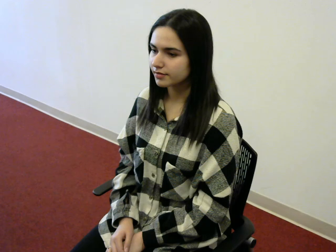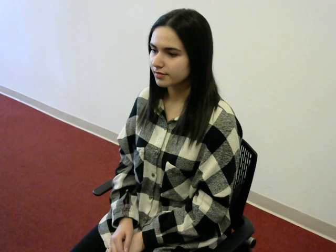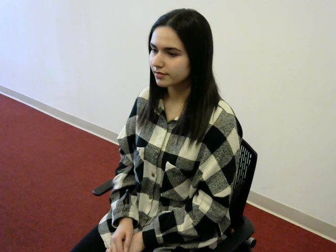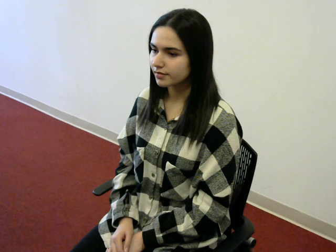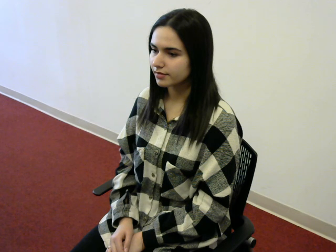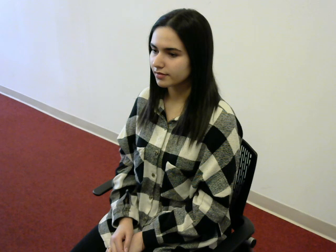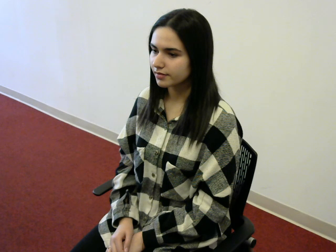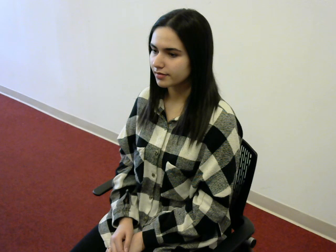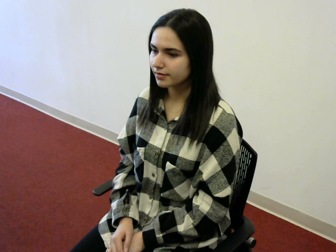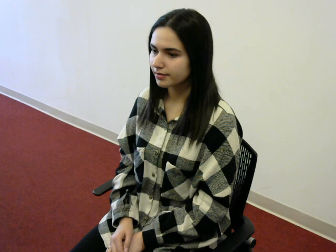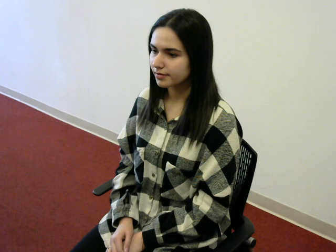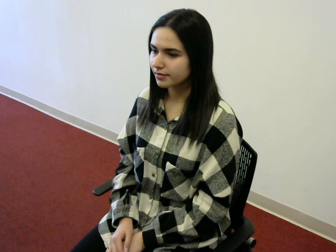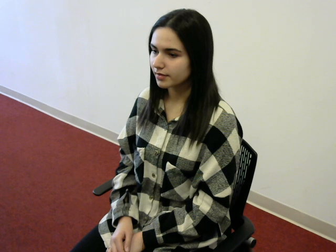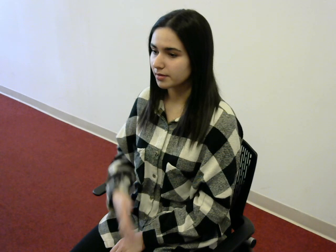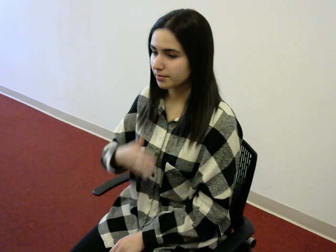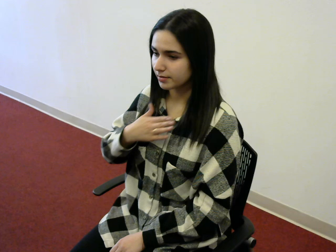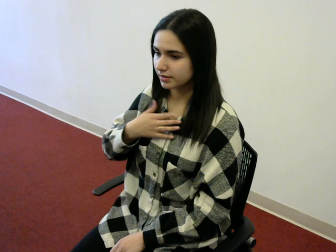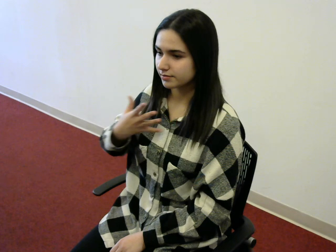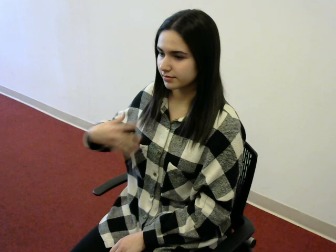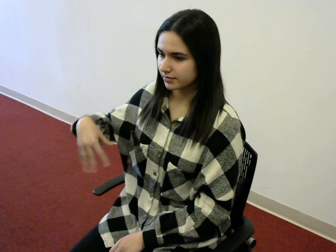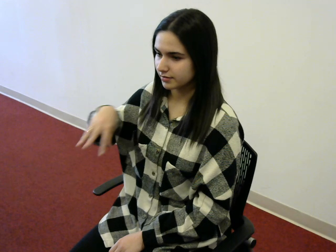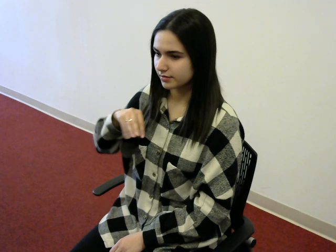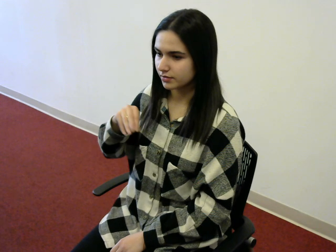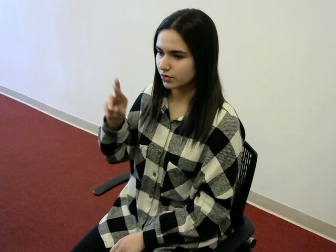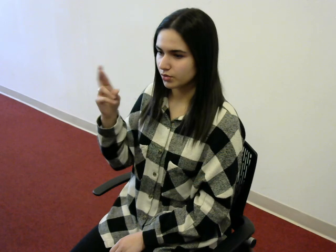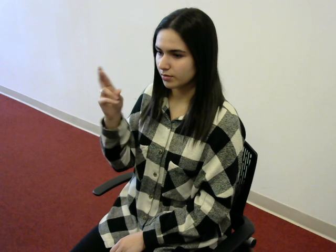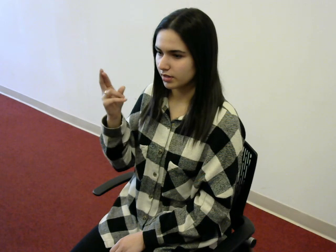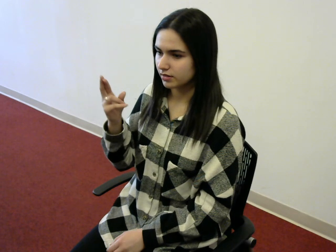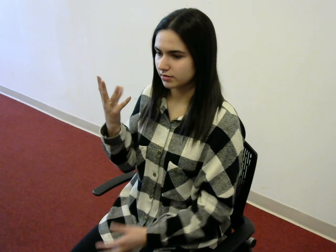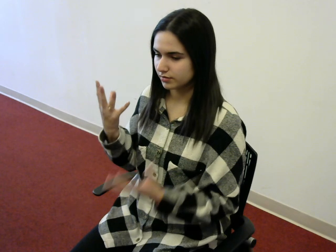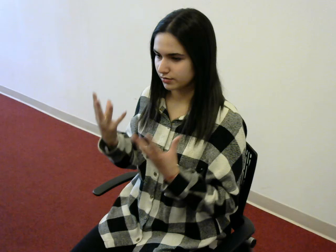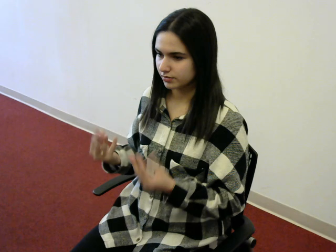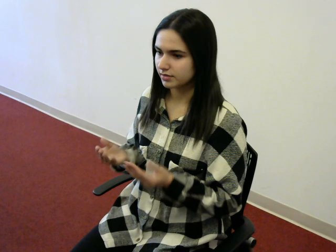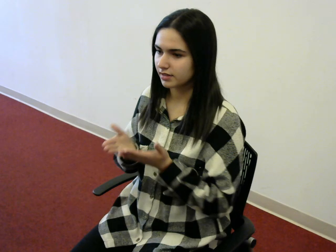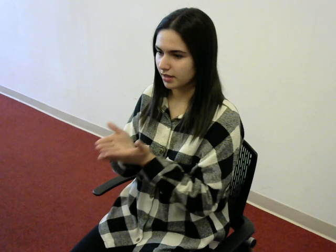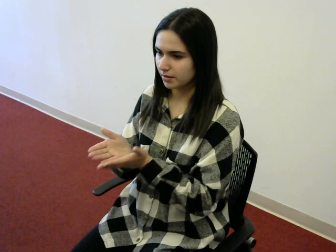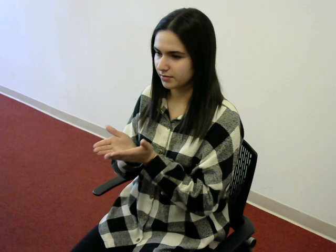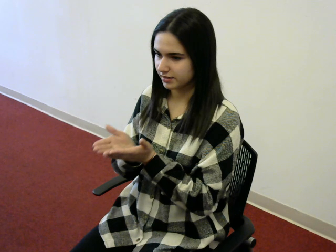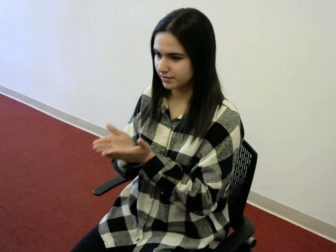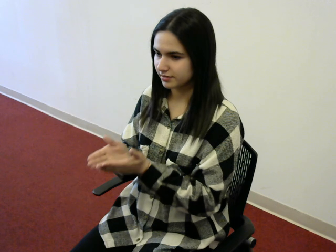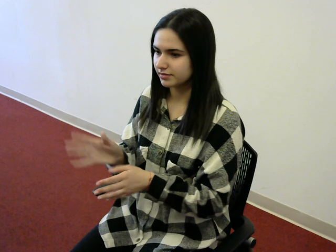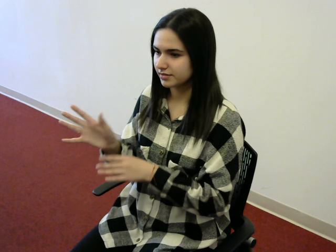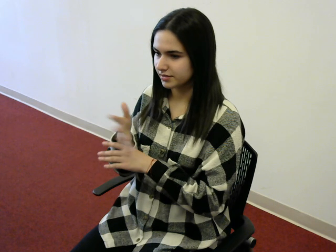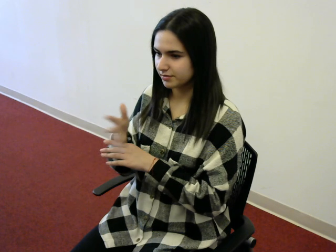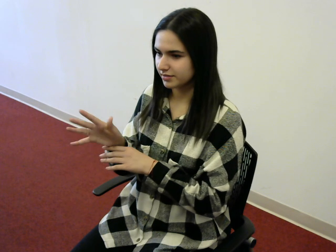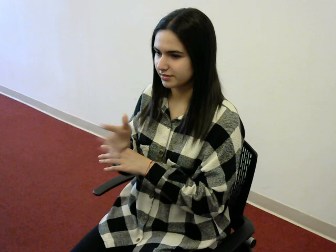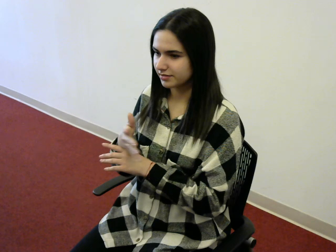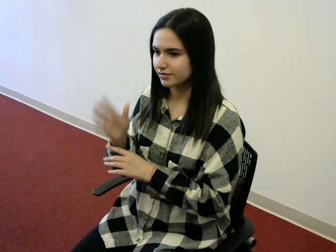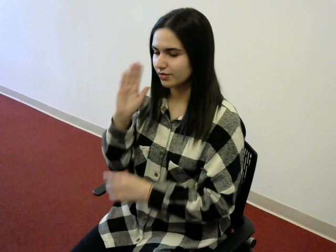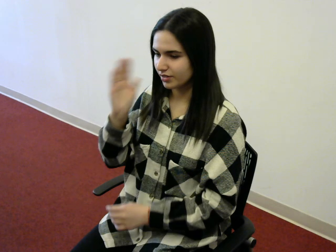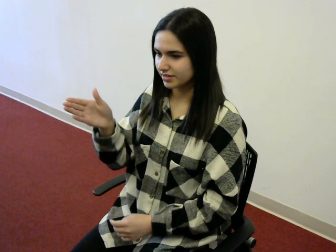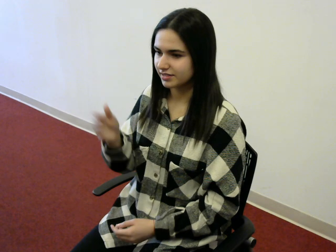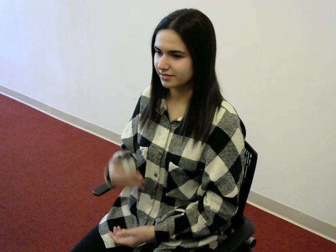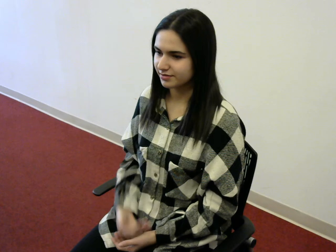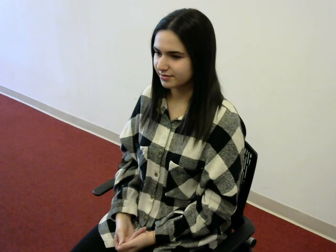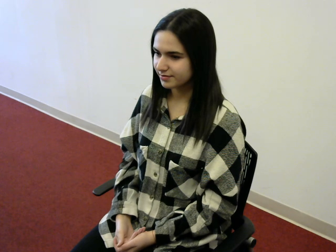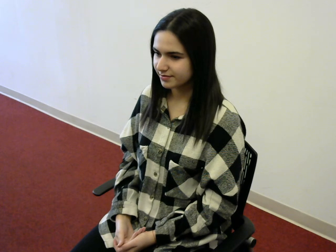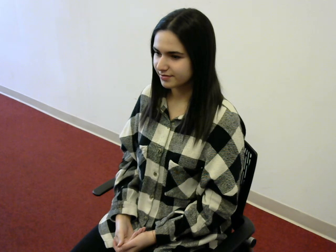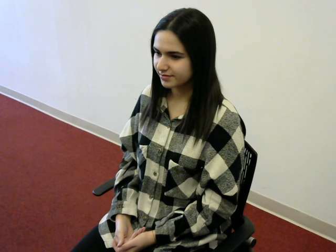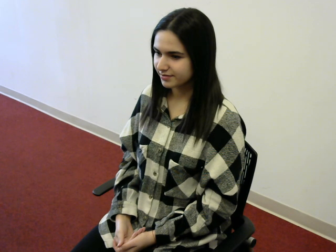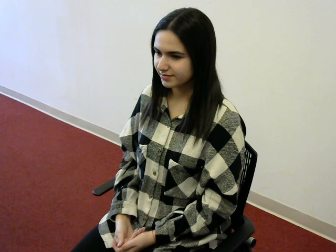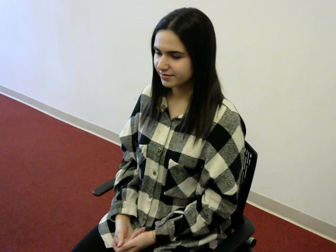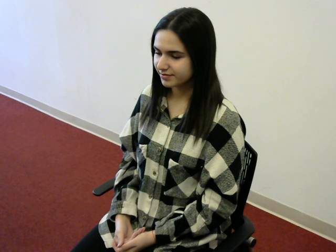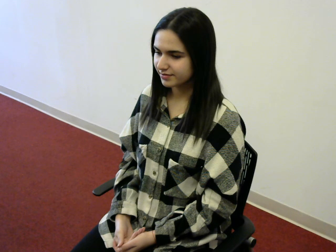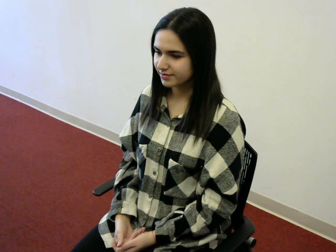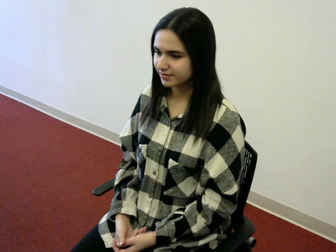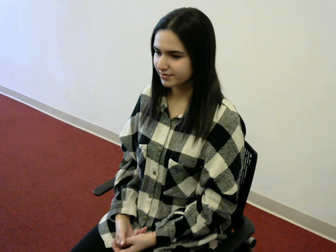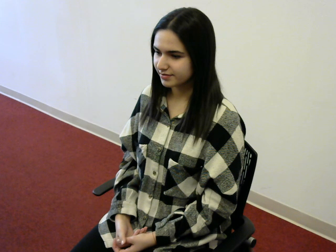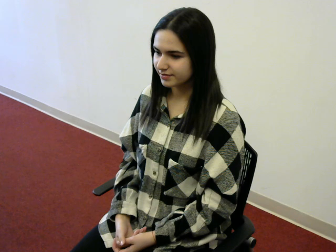Biz cümə günü gəmi gəzintisində olacağıq